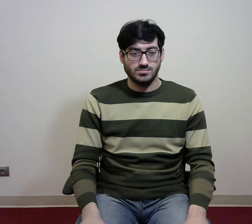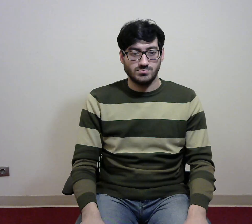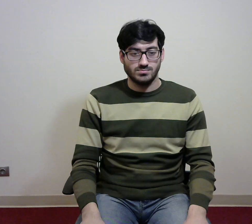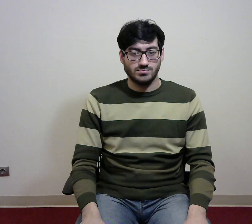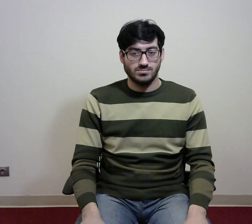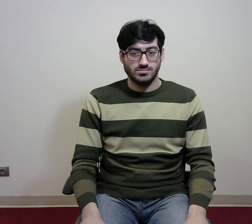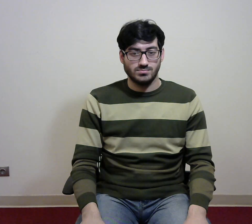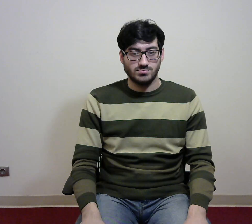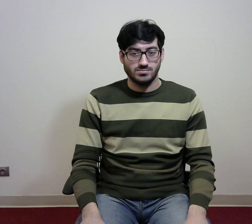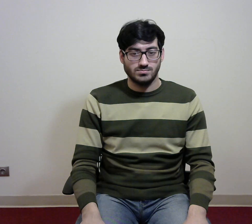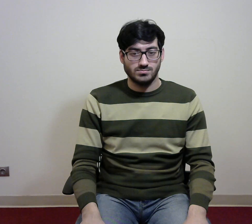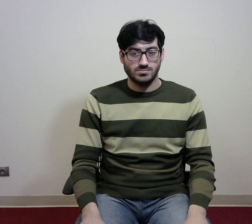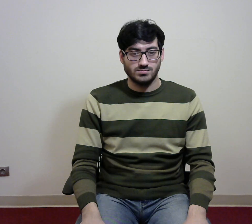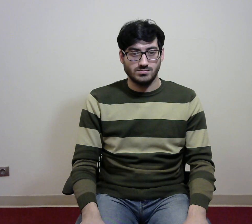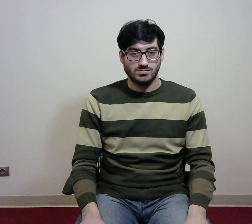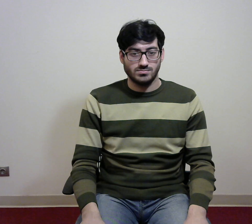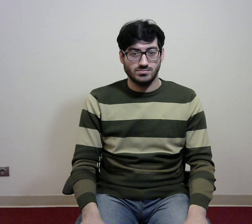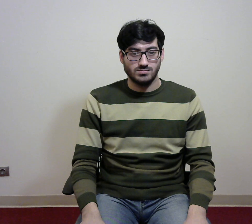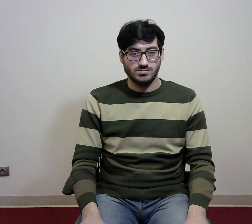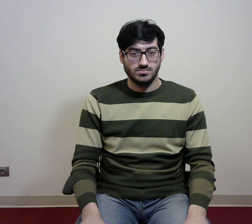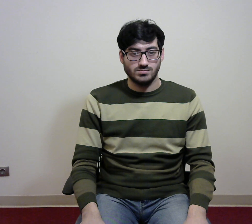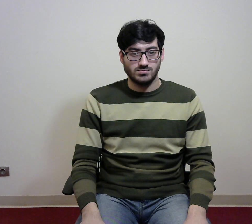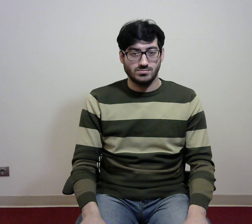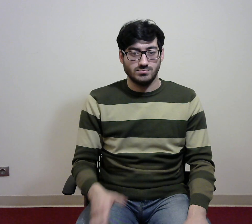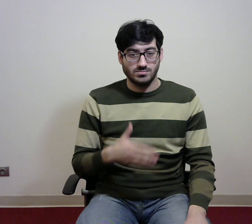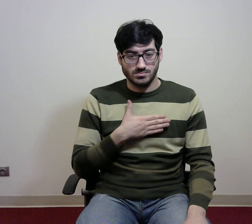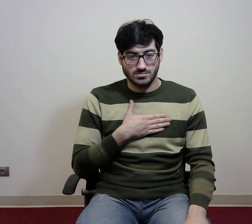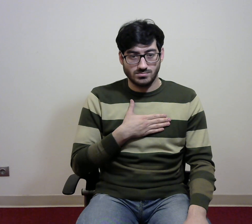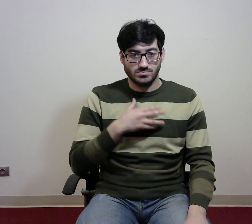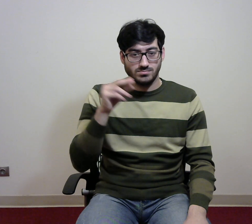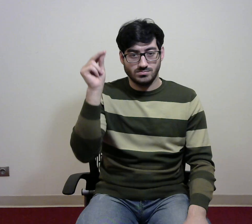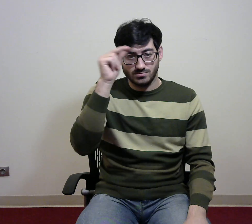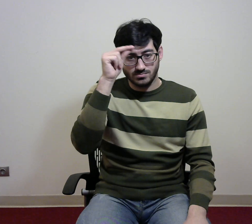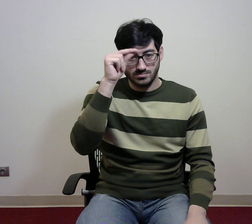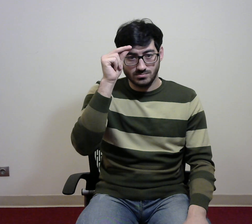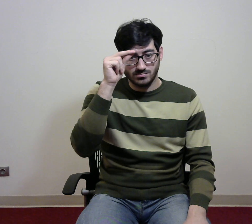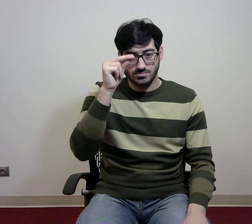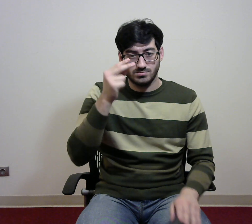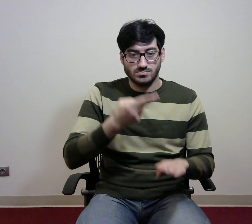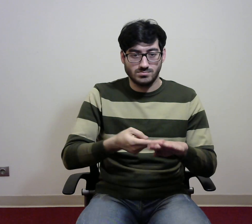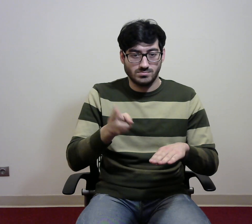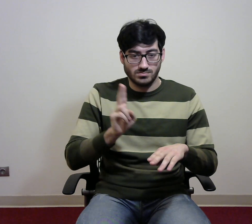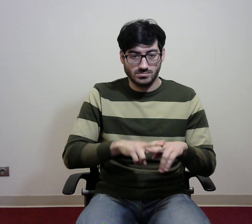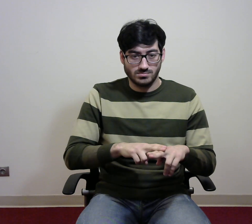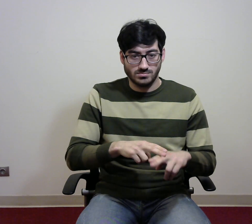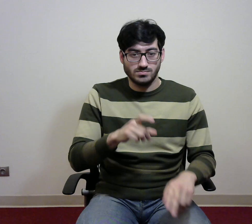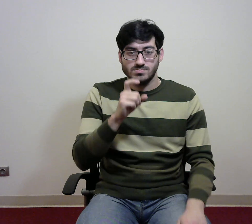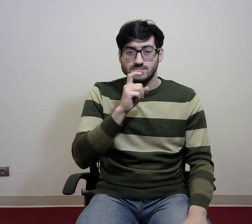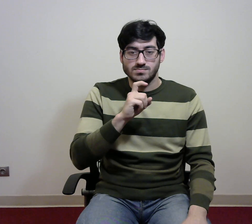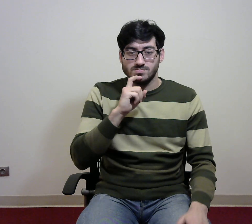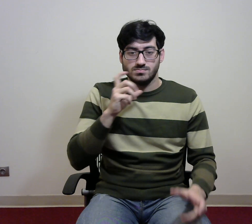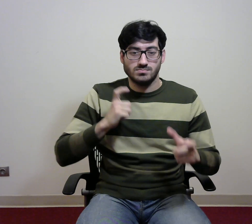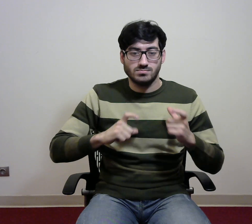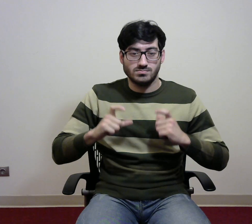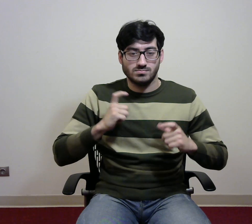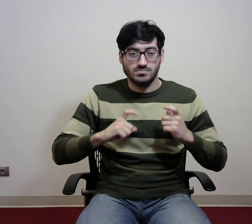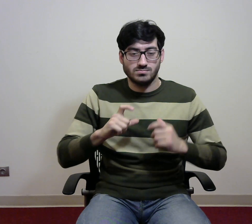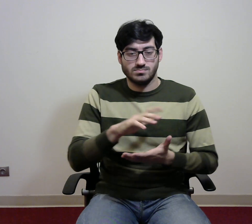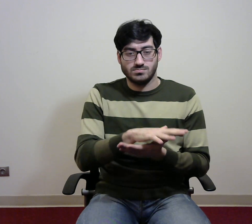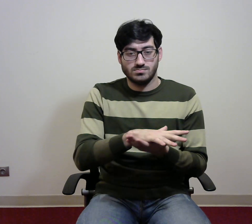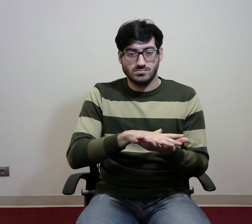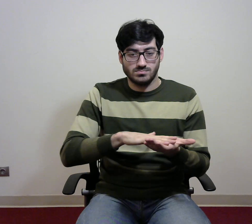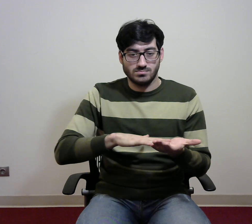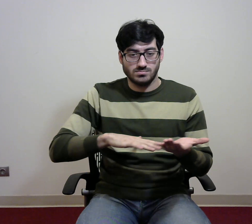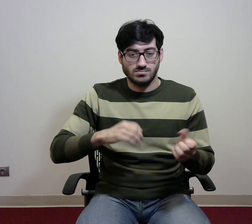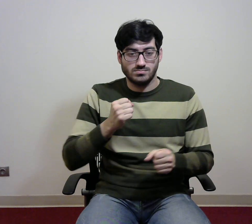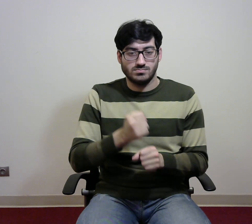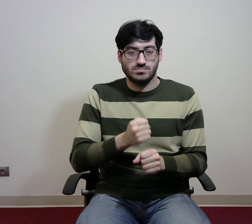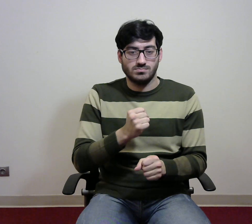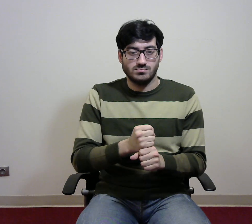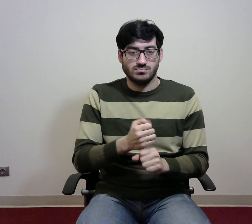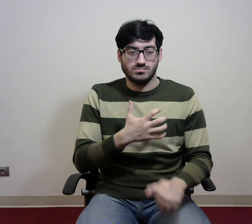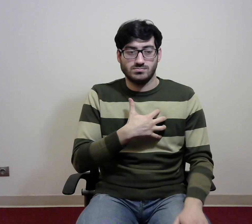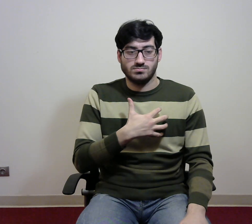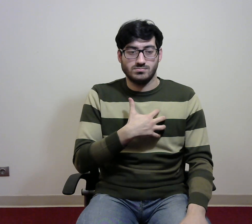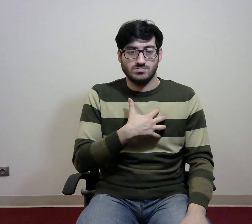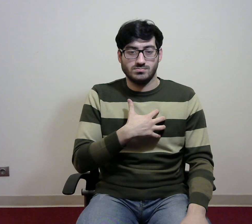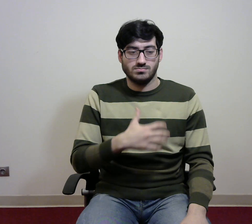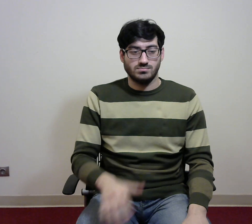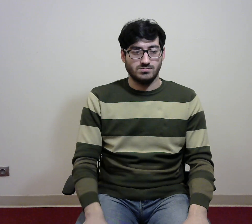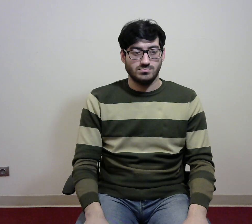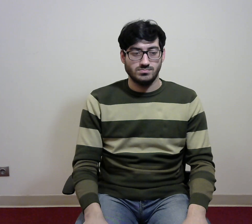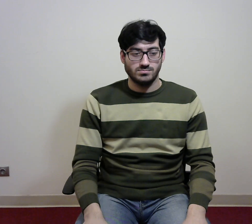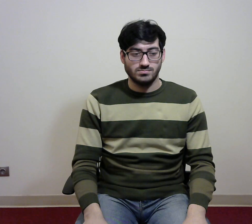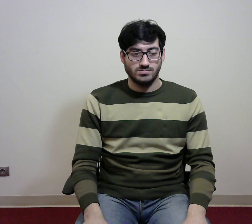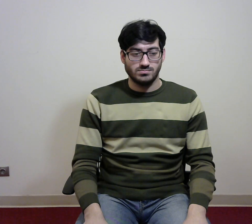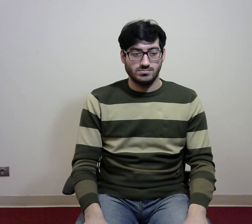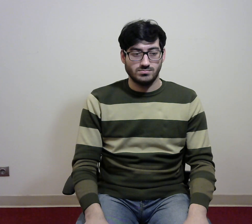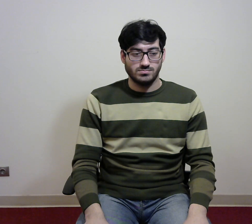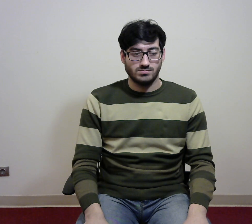Mən təhsilimi bu universitetdə davam etmək istəyirəm